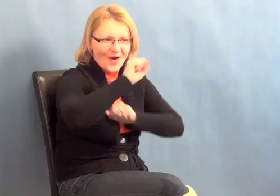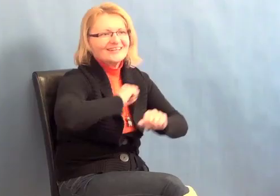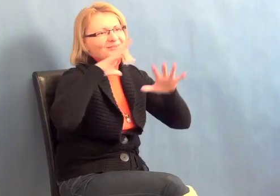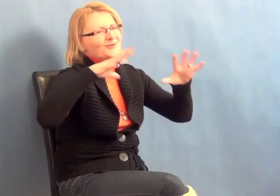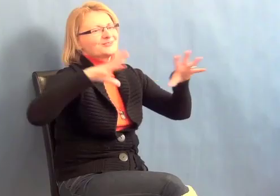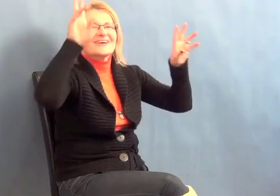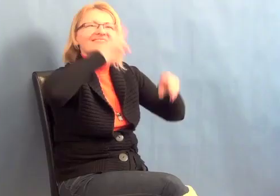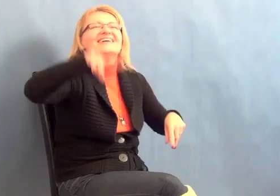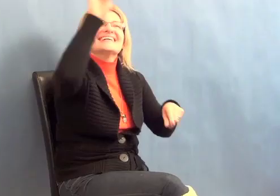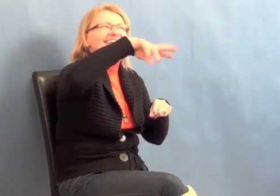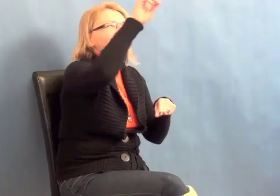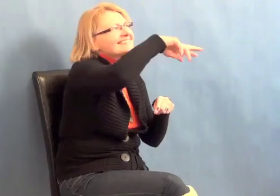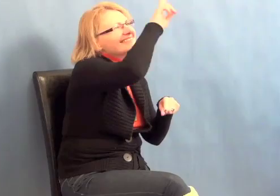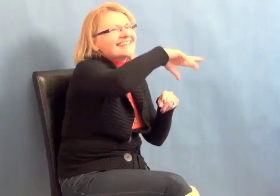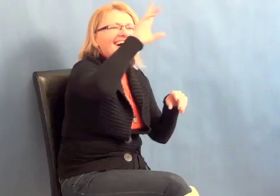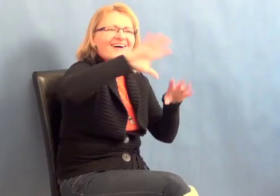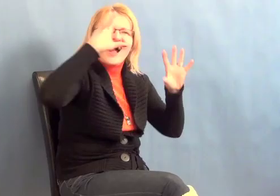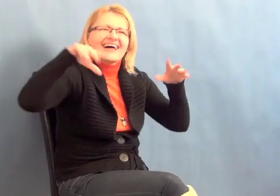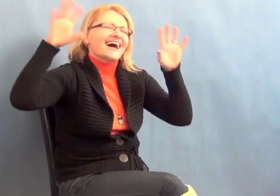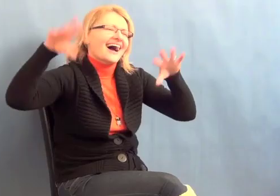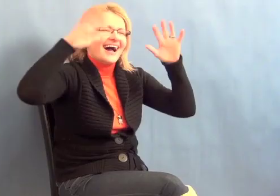Dużo zwiedzają, oglądają ładne miejsca.